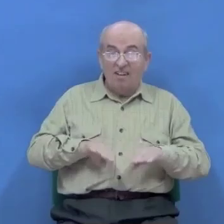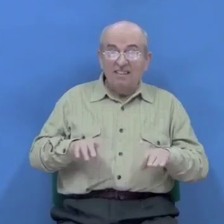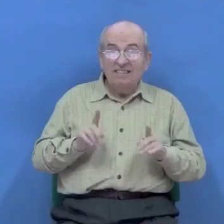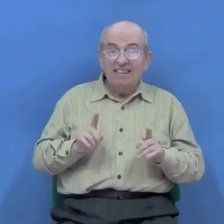Nie wolno.